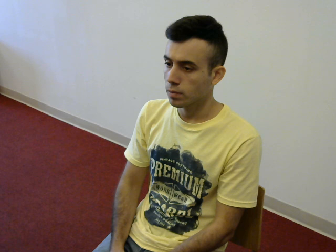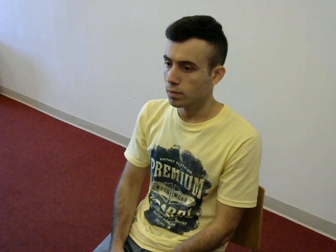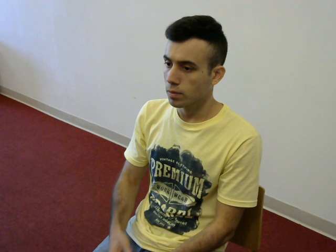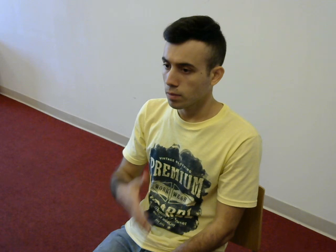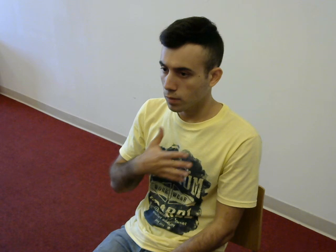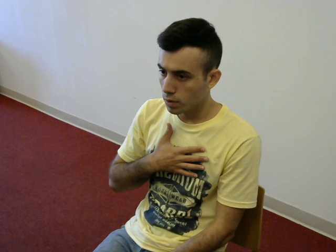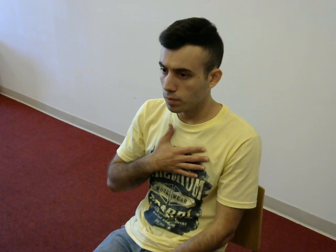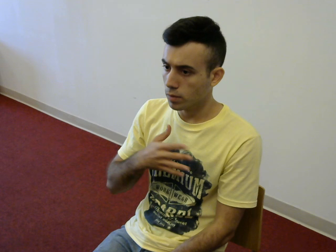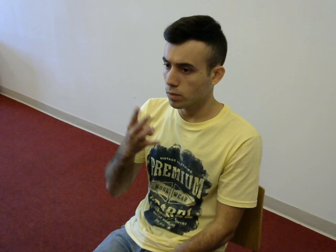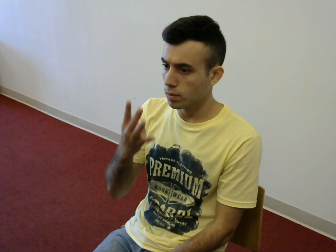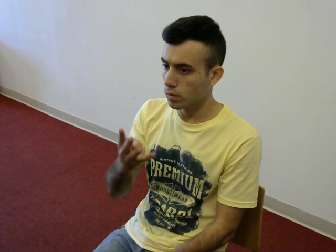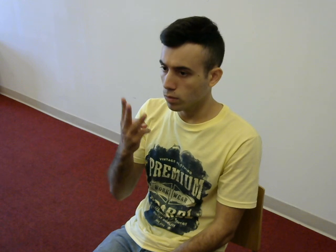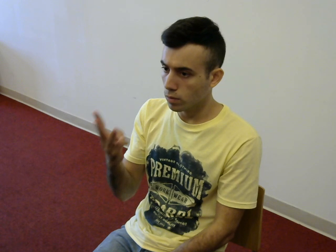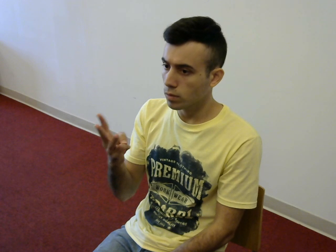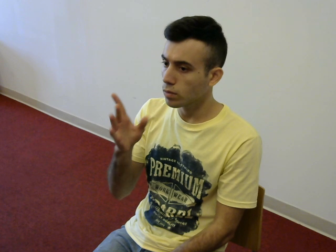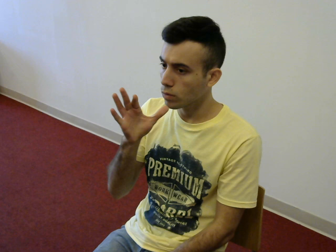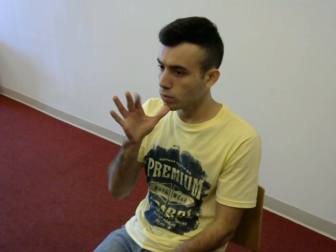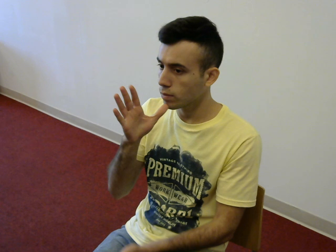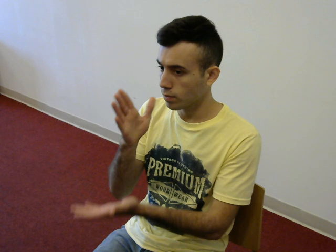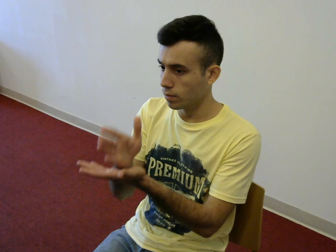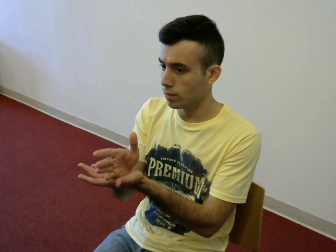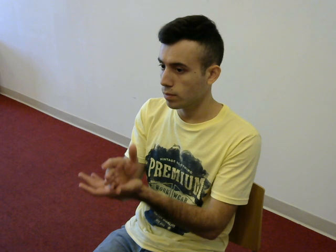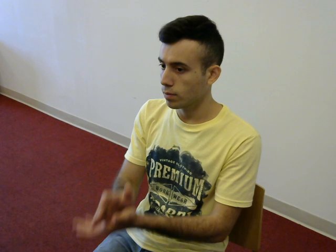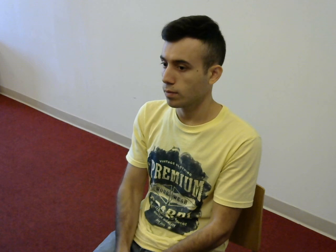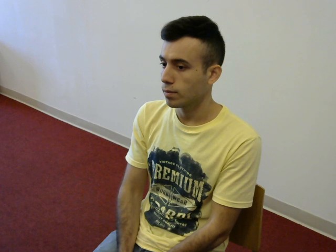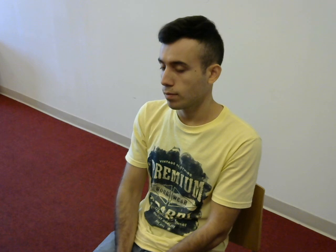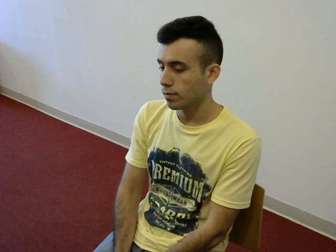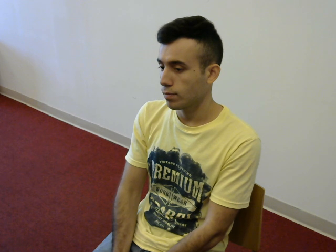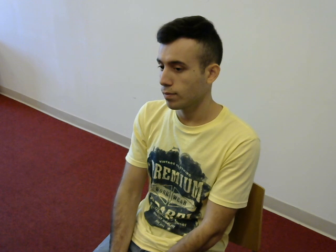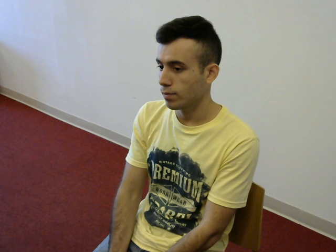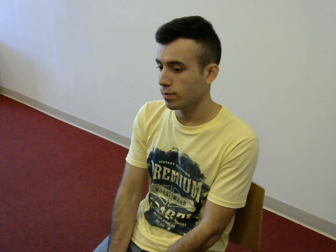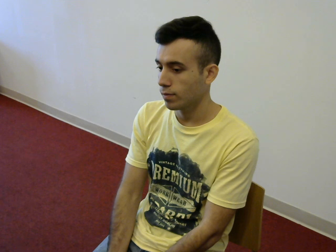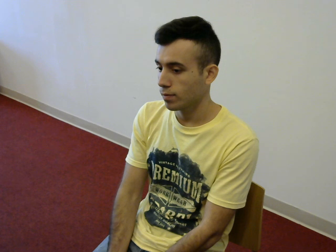Mənim 43 yaşım var